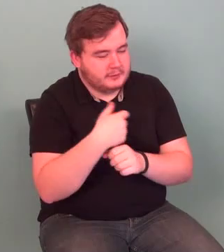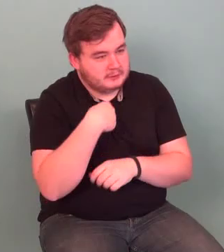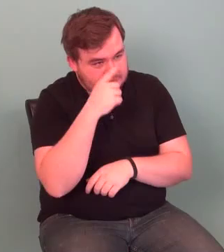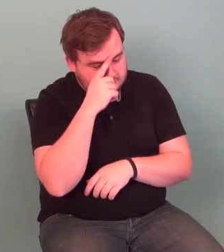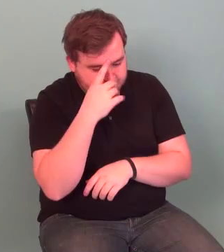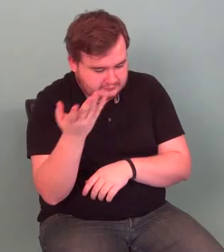Ja nie myślę.